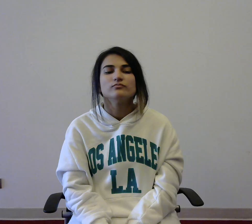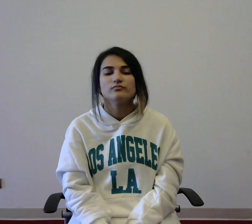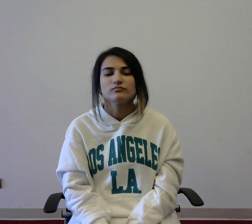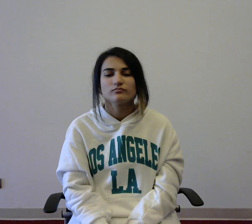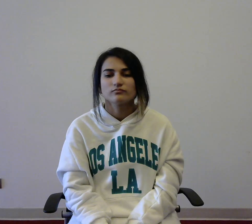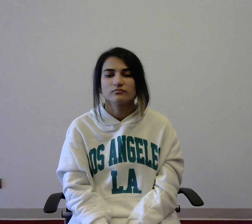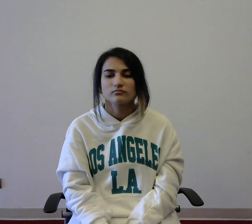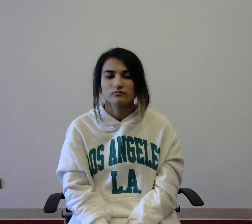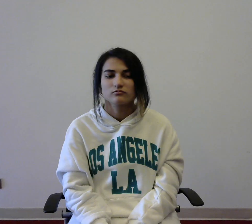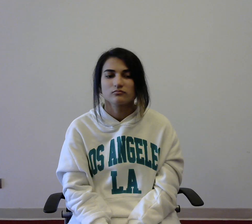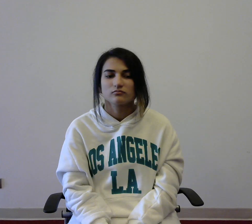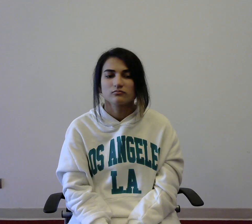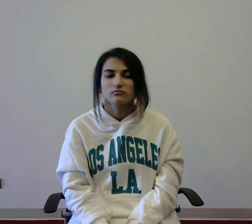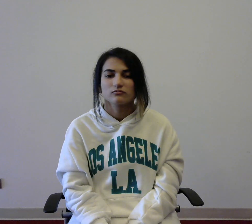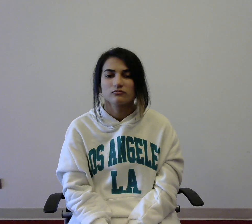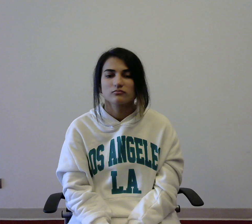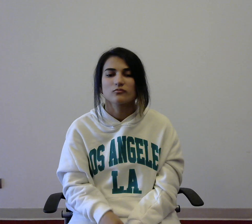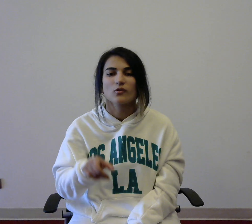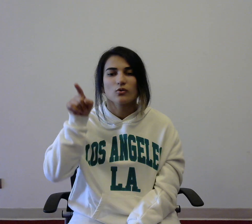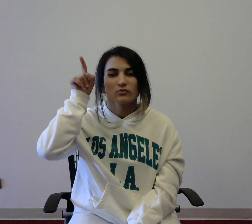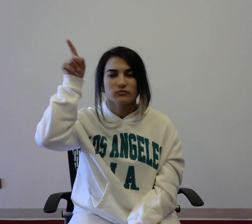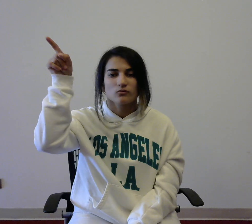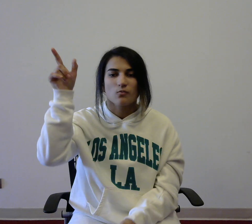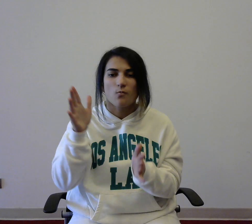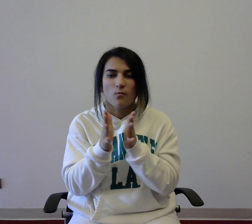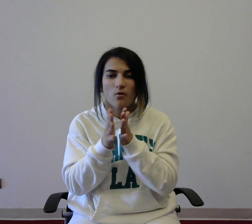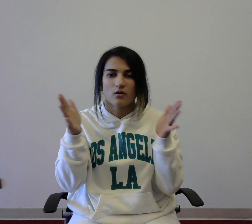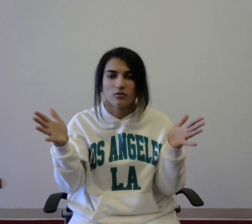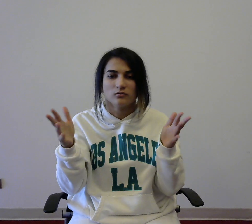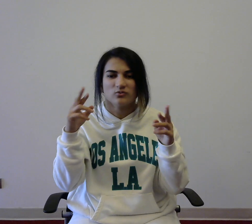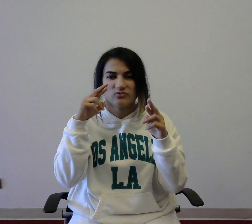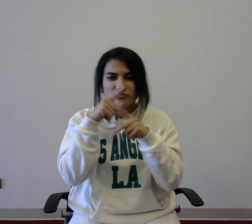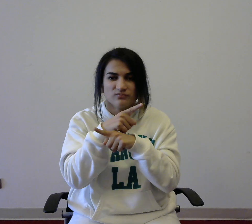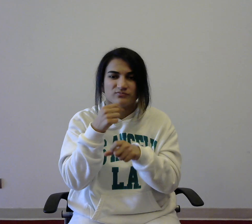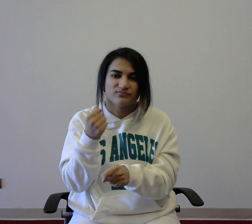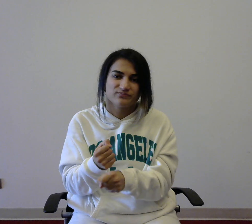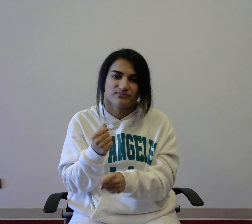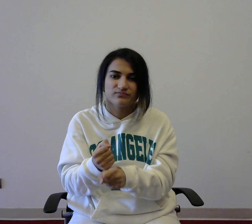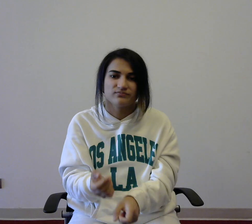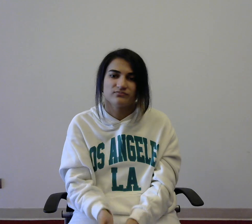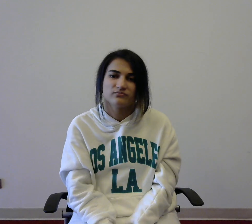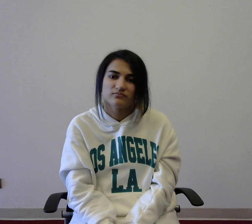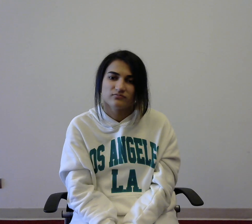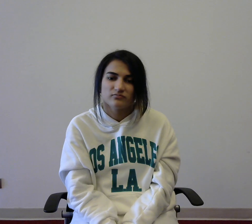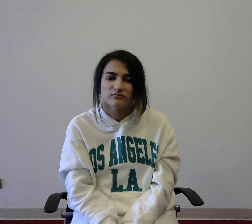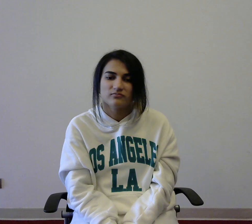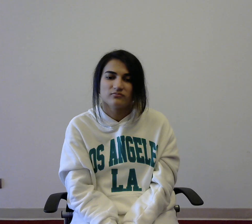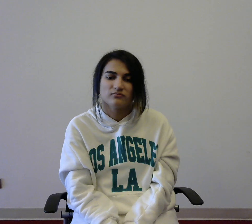O böyük səhv edib